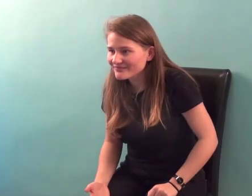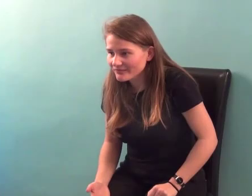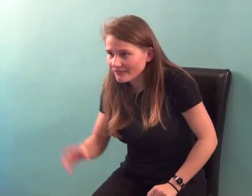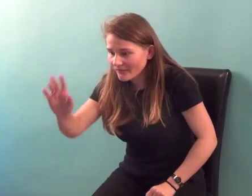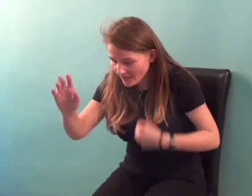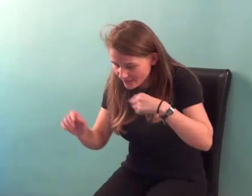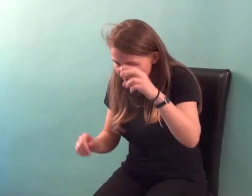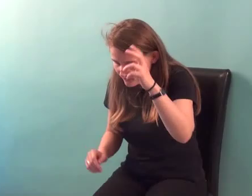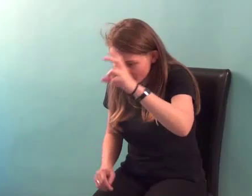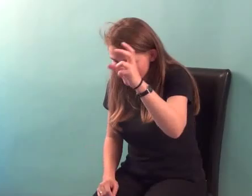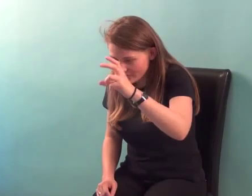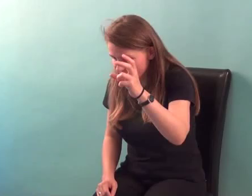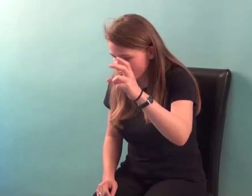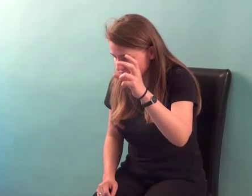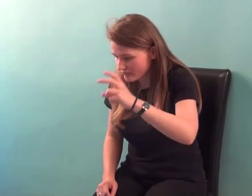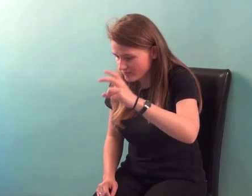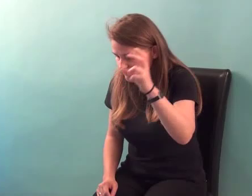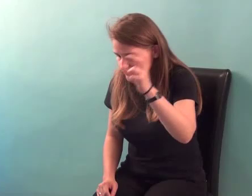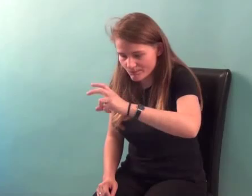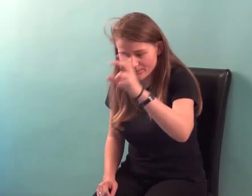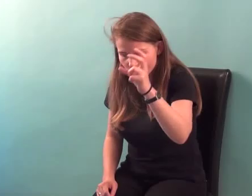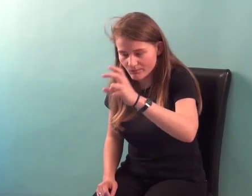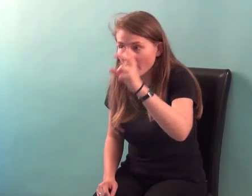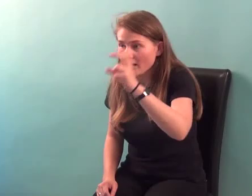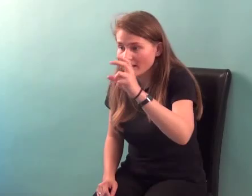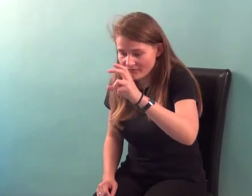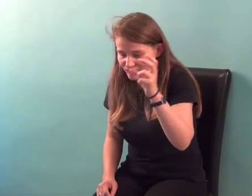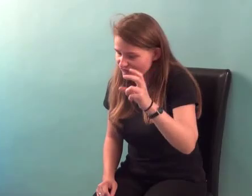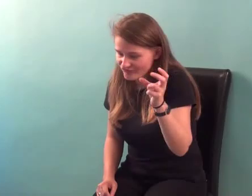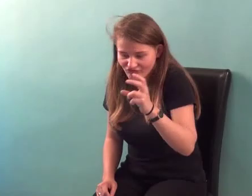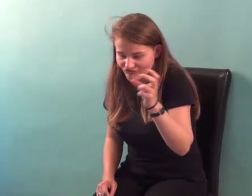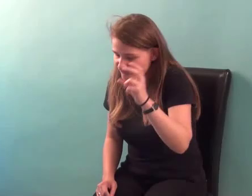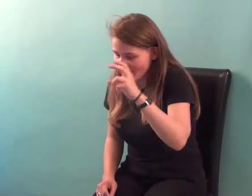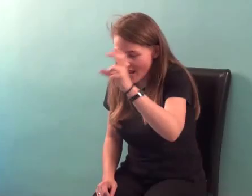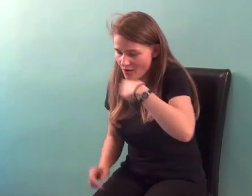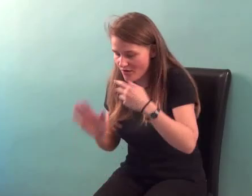W czwartek to o osiemnastej.